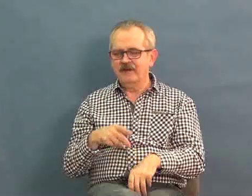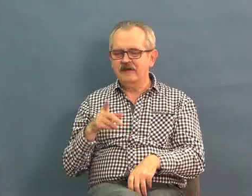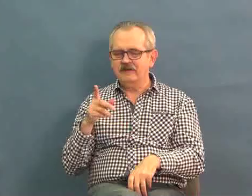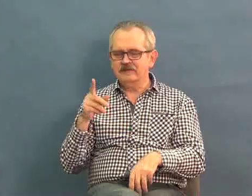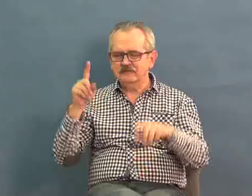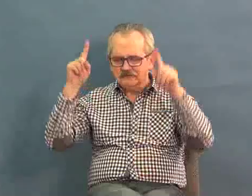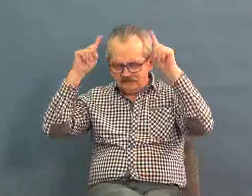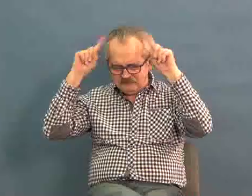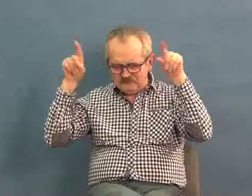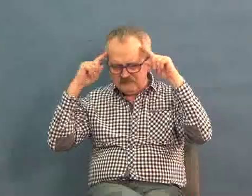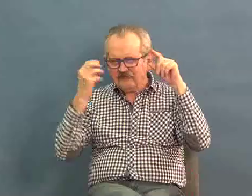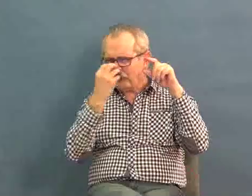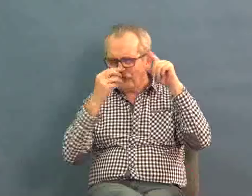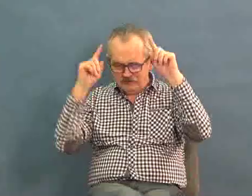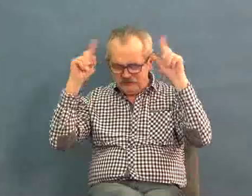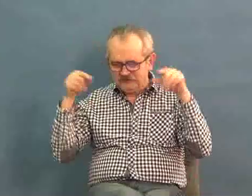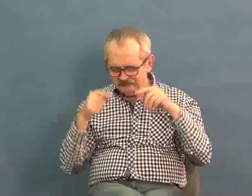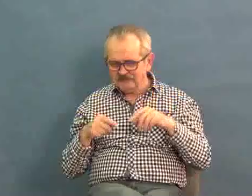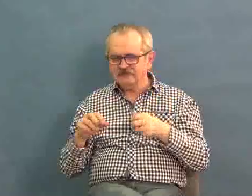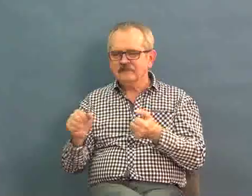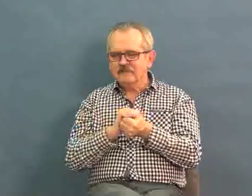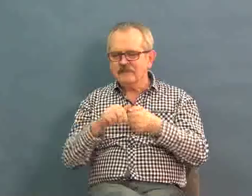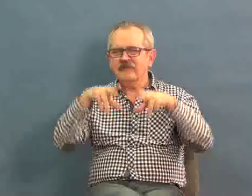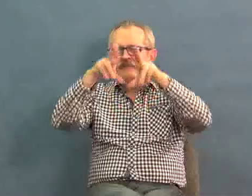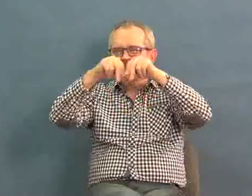Myszka Miki z kulistym nosem ma rozwieszone pranie.